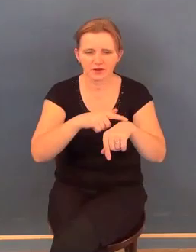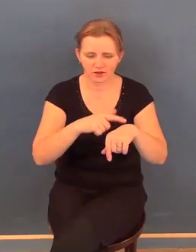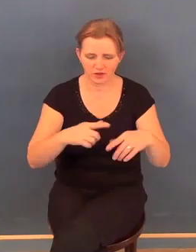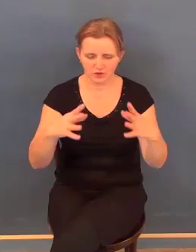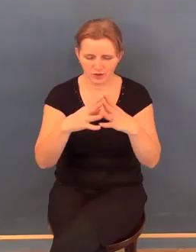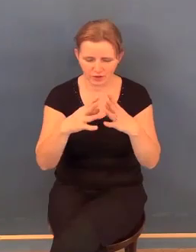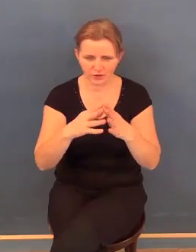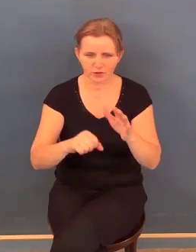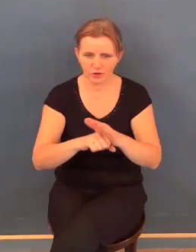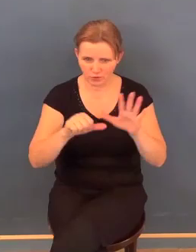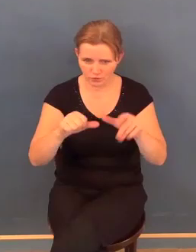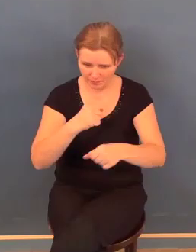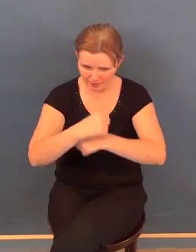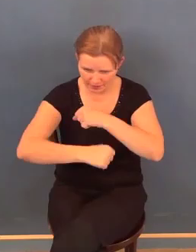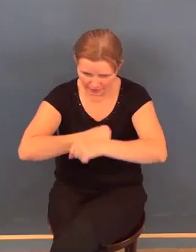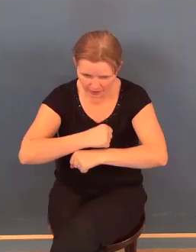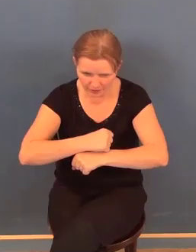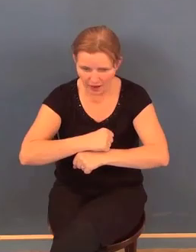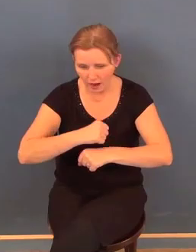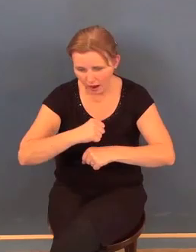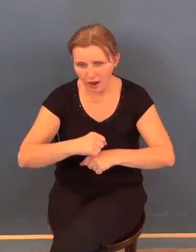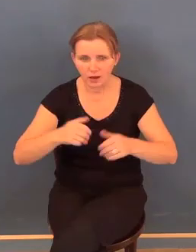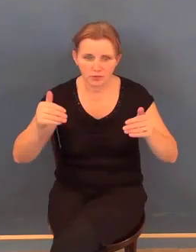Od godziny dziesiątej do szóstej pracuję.